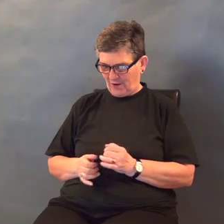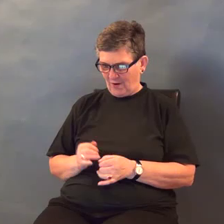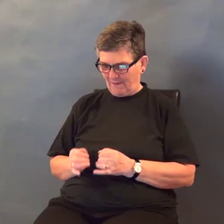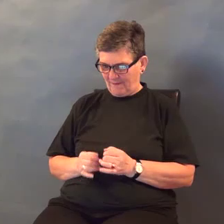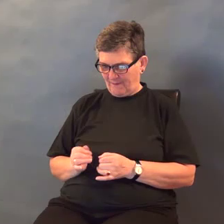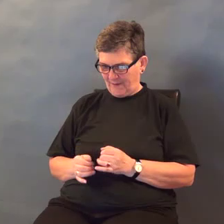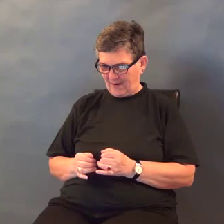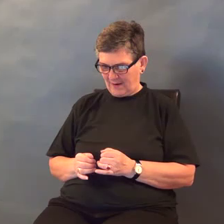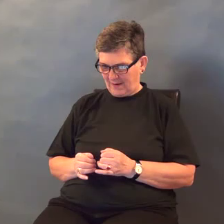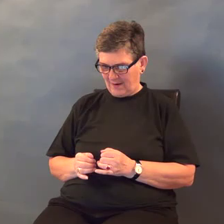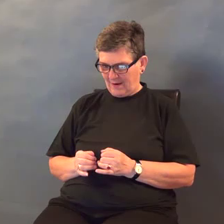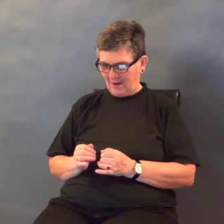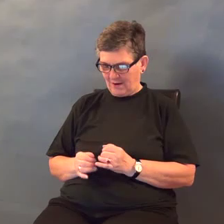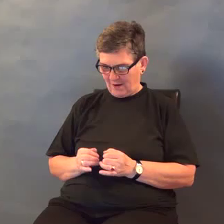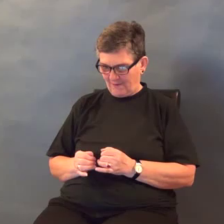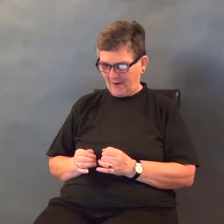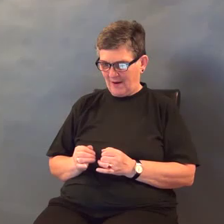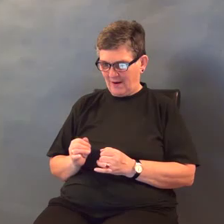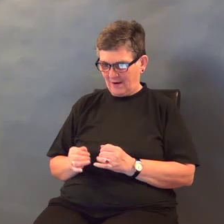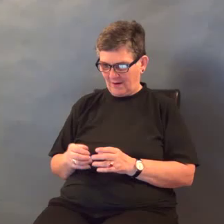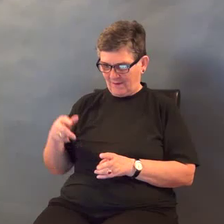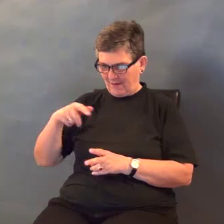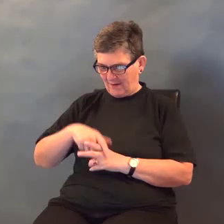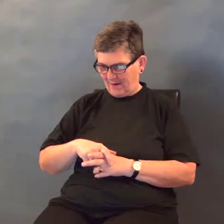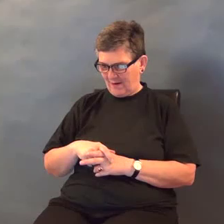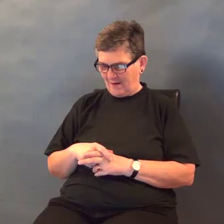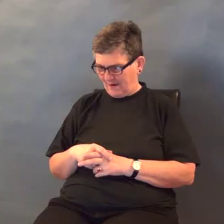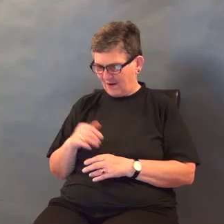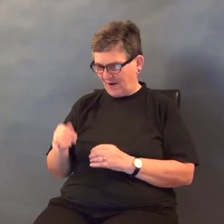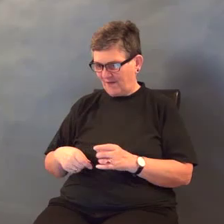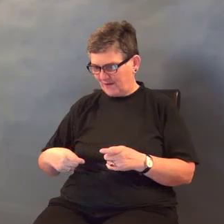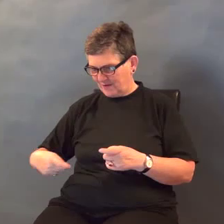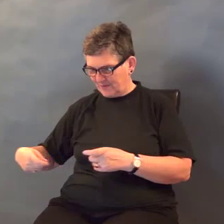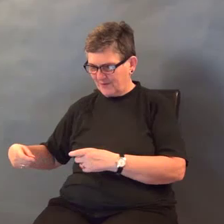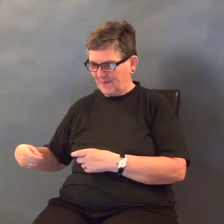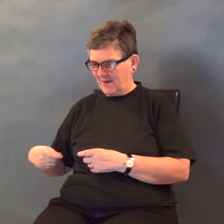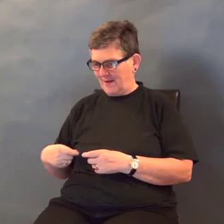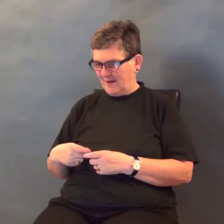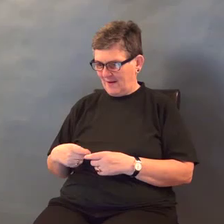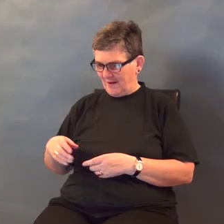Jest rower, ktoś jest na rowerze i ciągnie przyczepę.